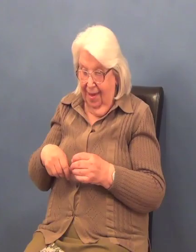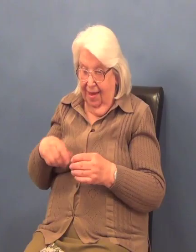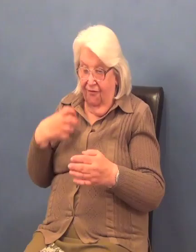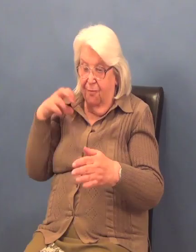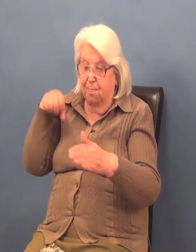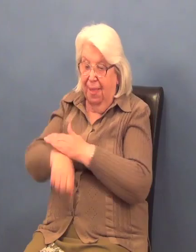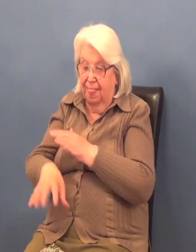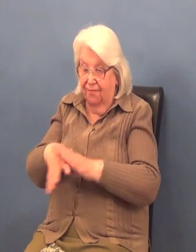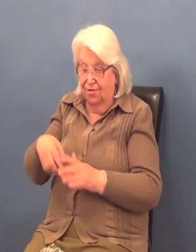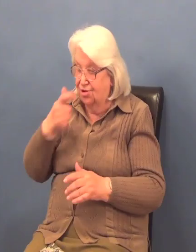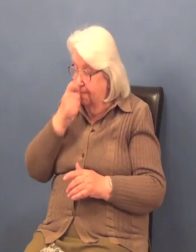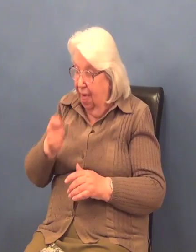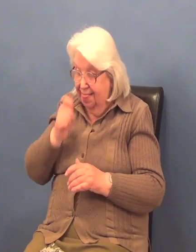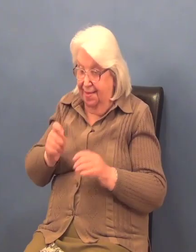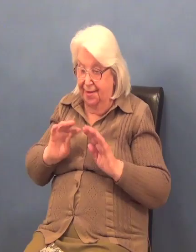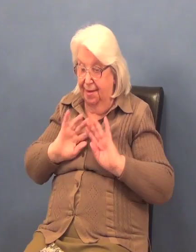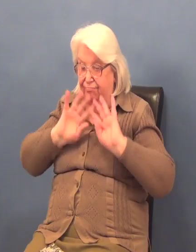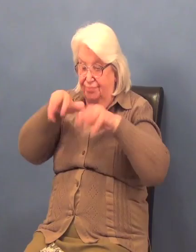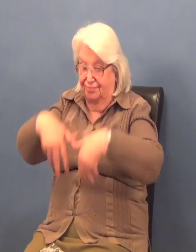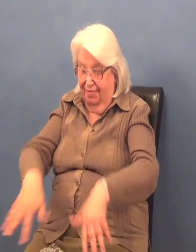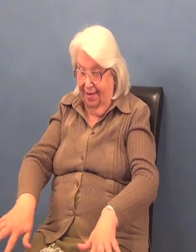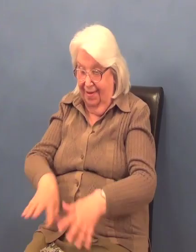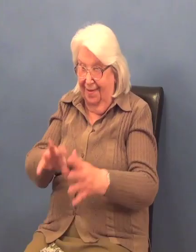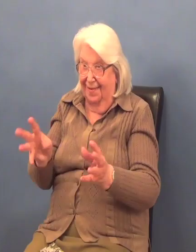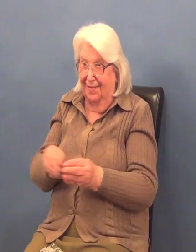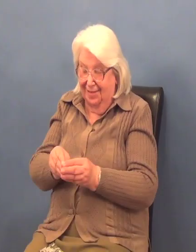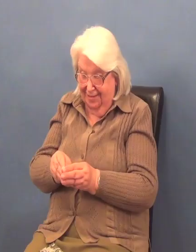Wpada w śmietniki, które się rozwalają.